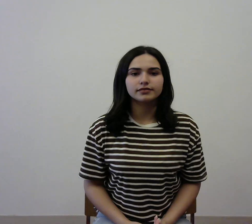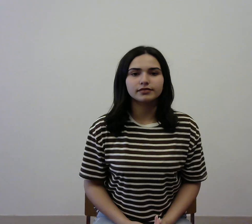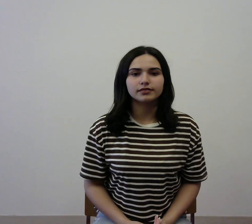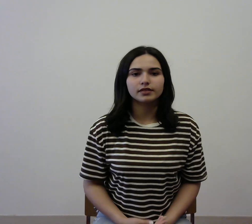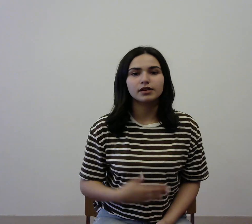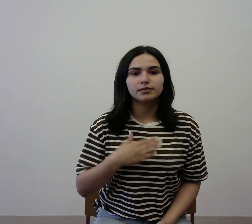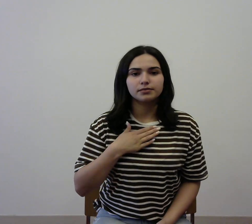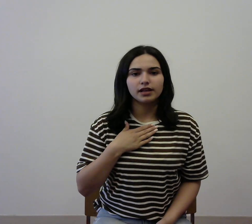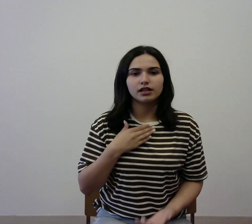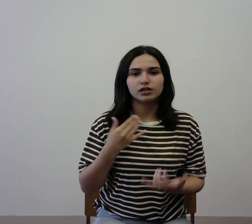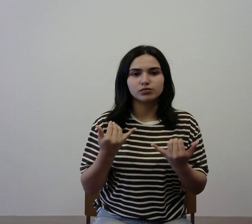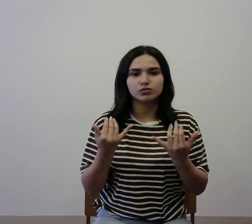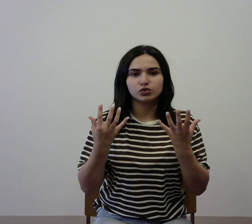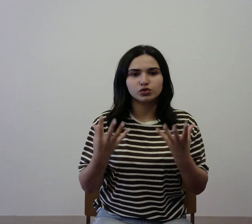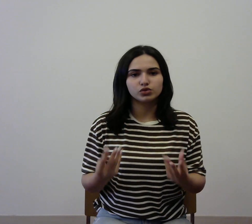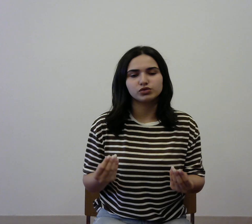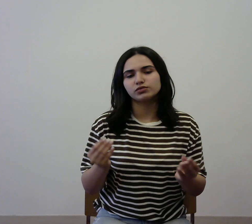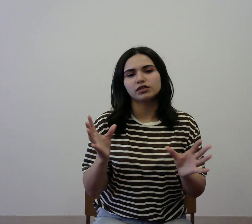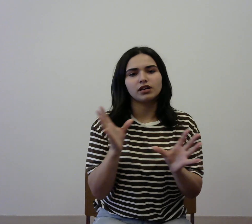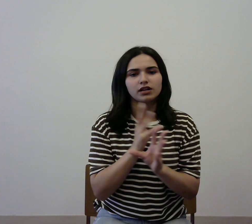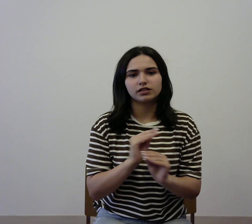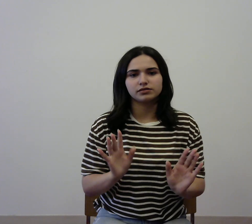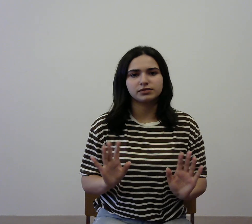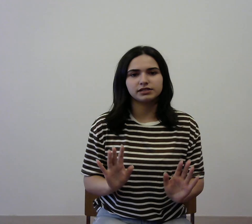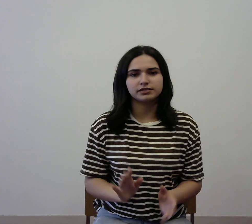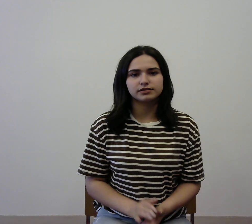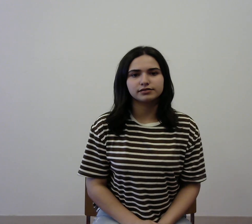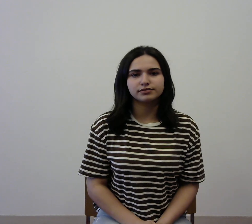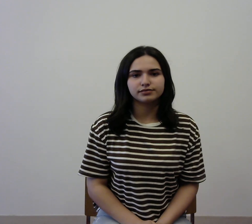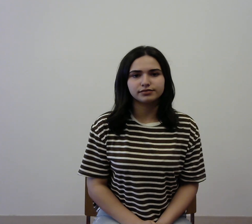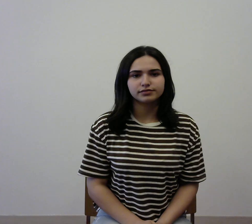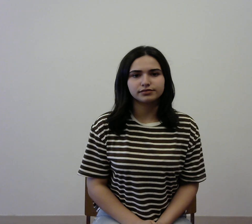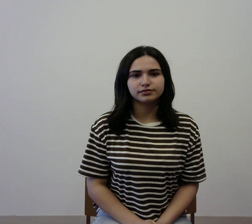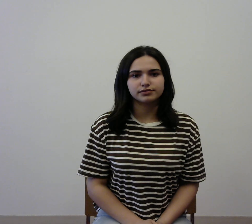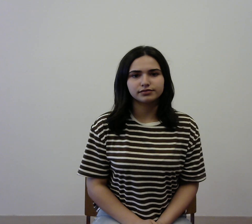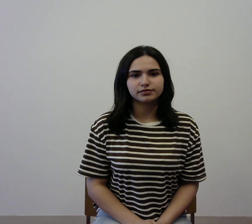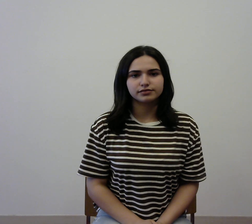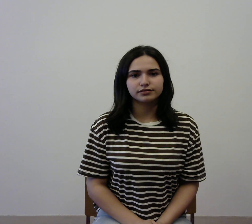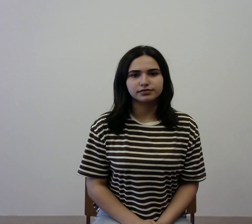Məndə bu gün alınmır